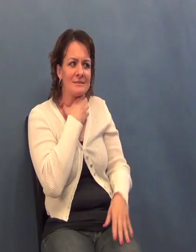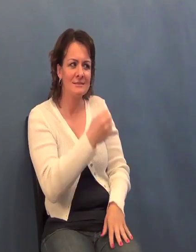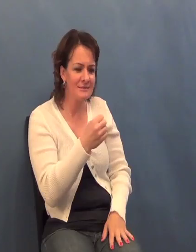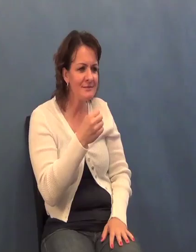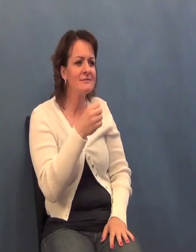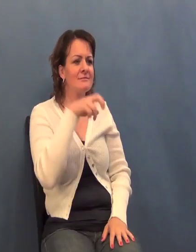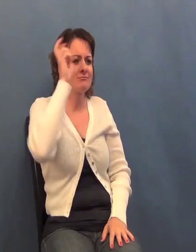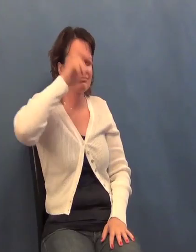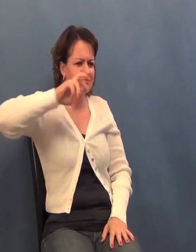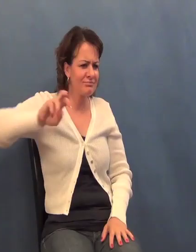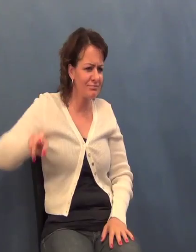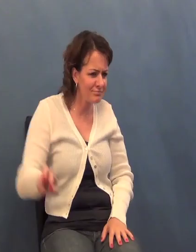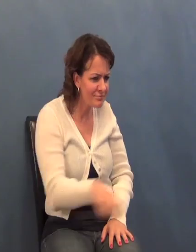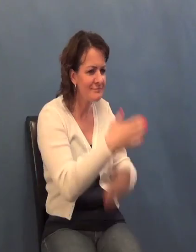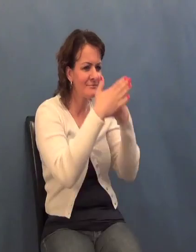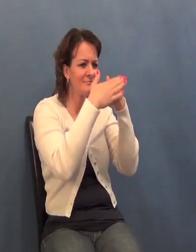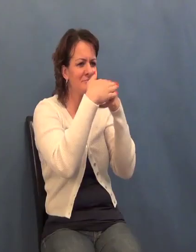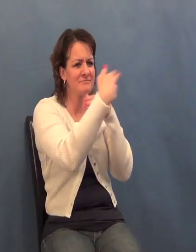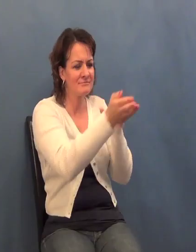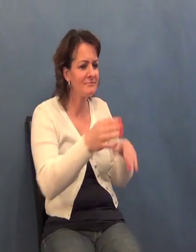Schodzi na dół, otwiera drzwi i wchodzi do domu naprzeciwko.